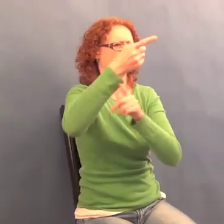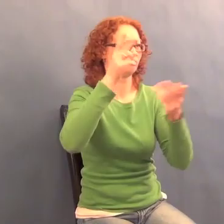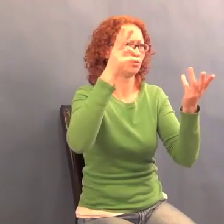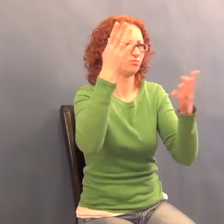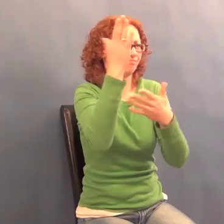Okno.